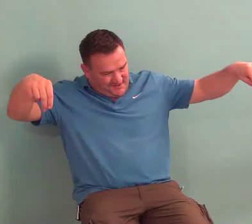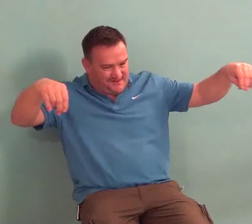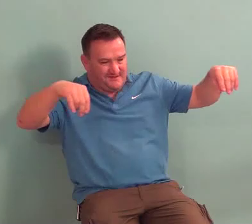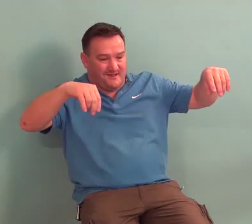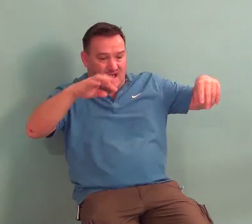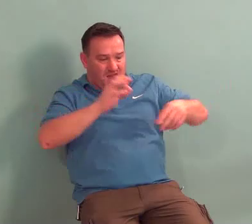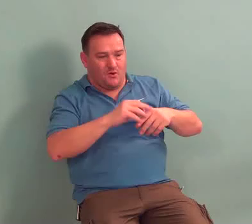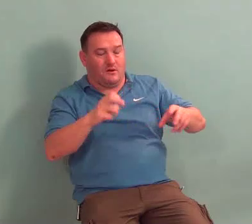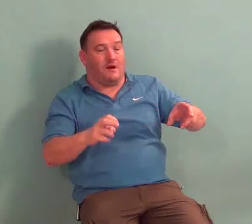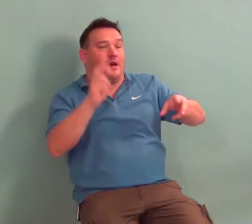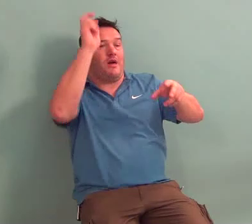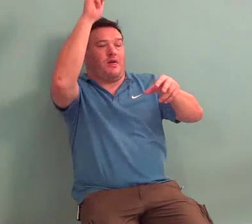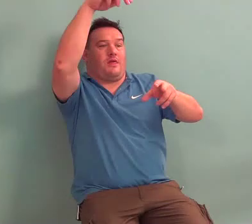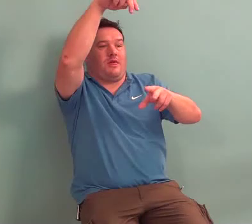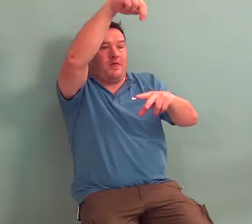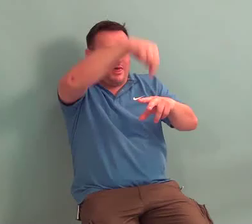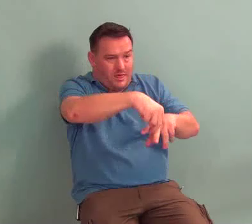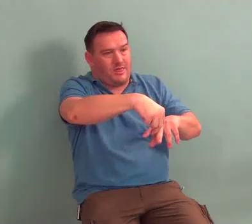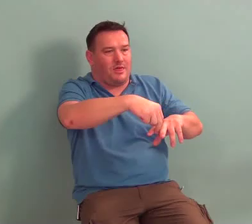Akurat on w nie wskoczył.